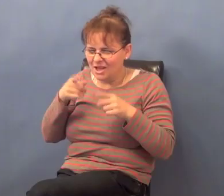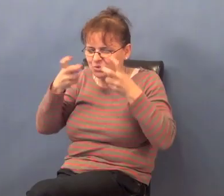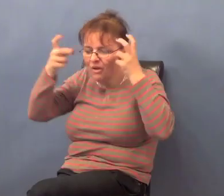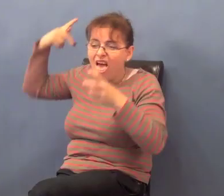Szuka.